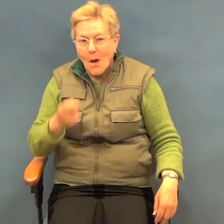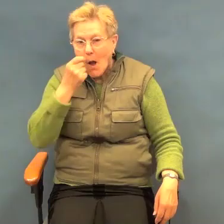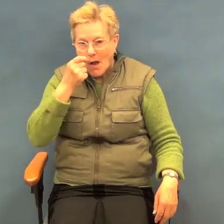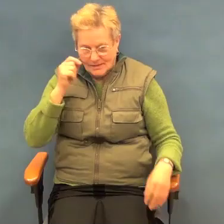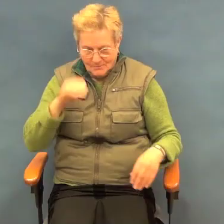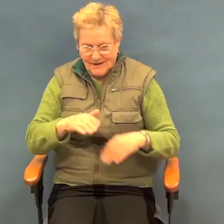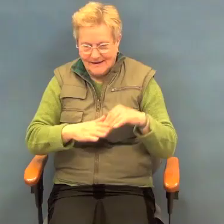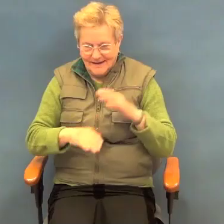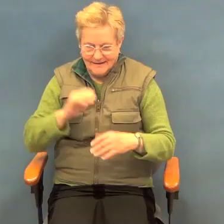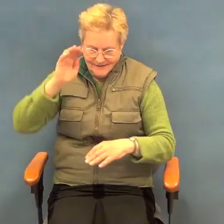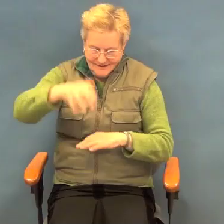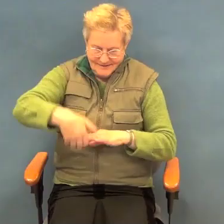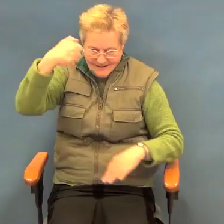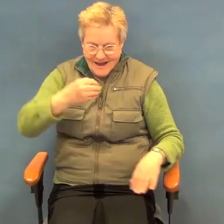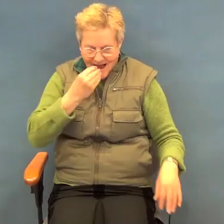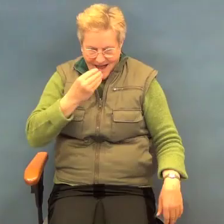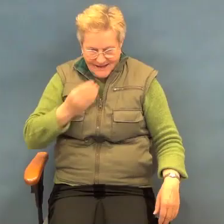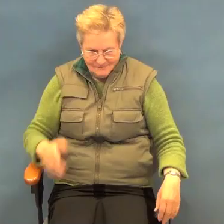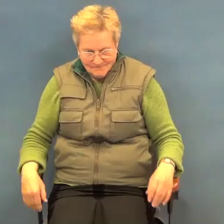Kot mógł ją łapą wyjąć i zjeść.